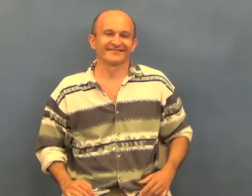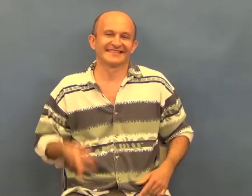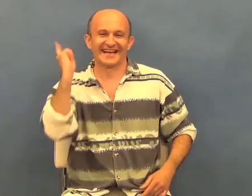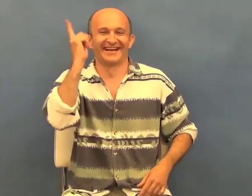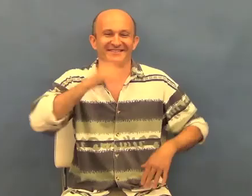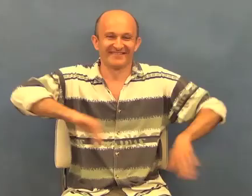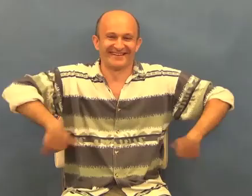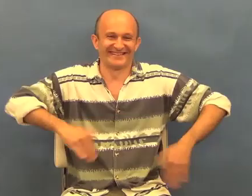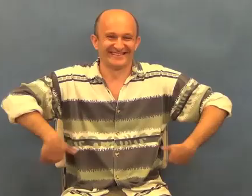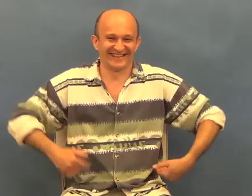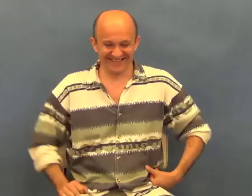Zakaz pływania!